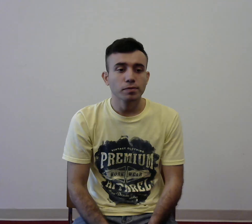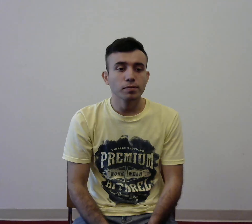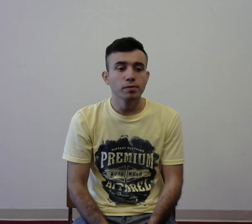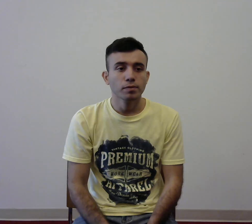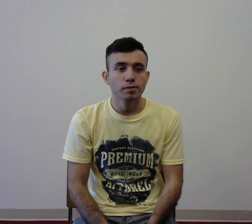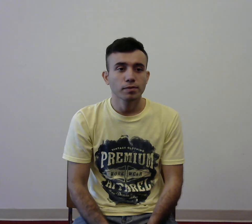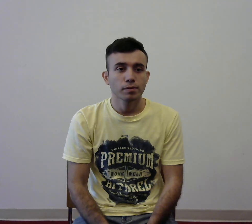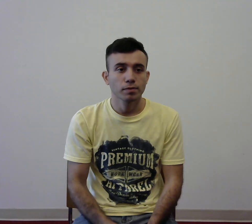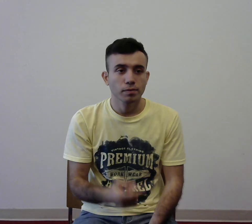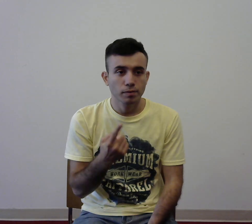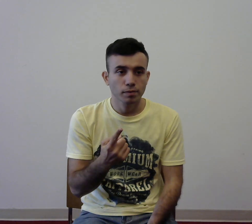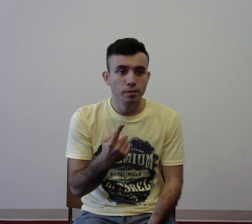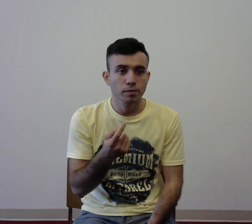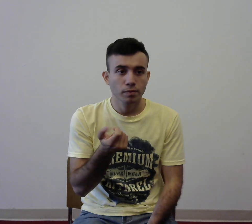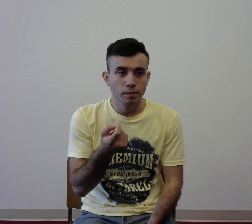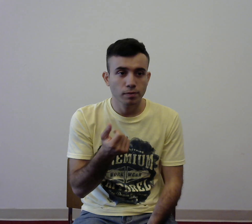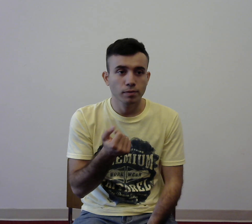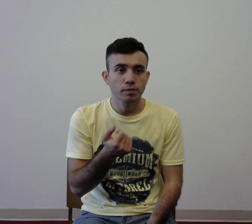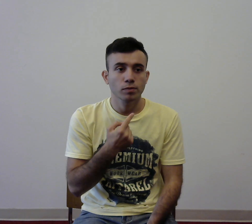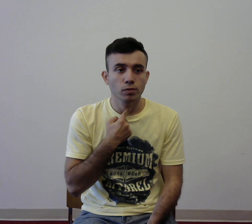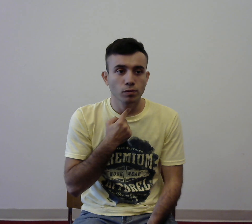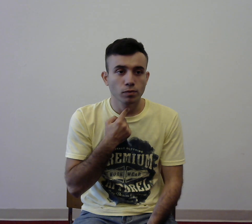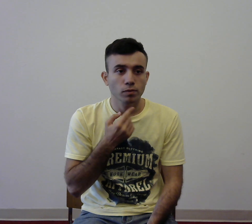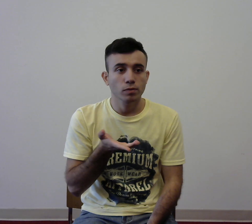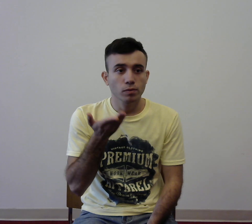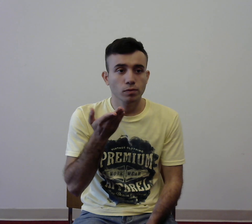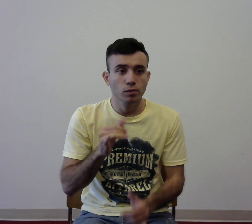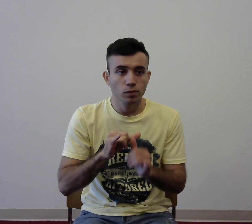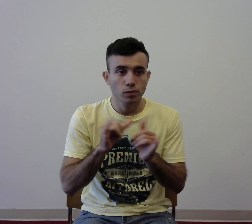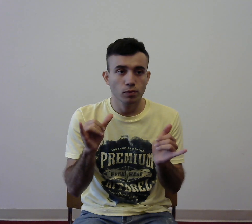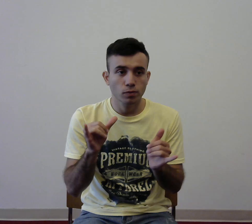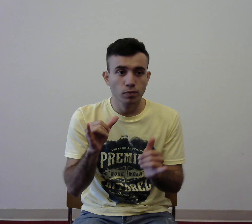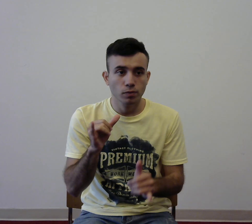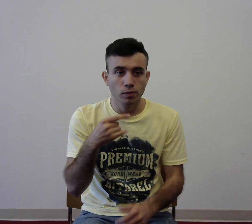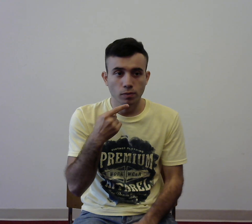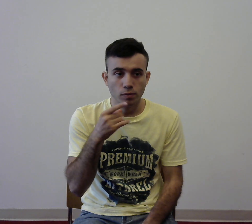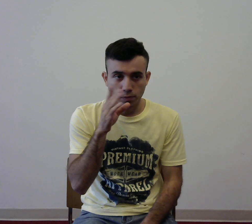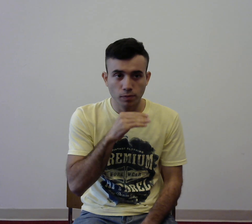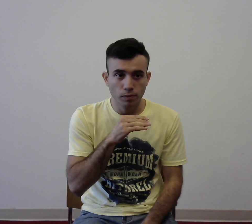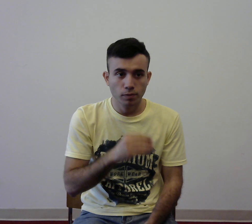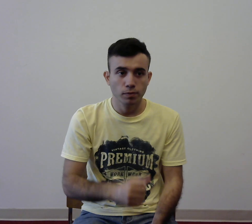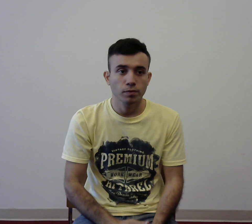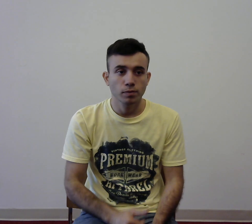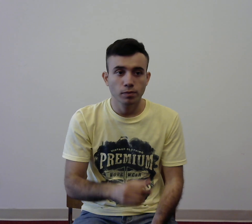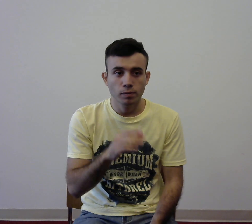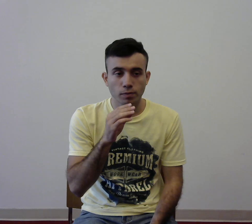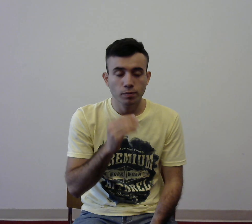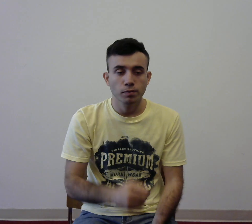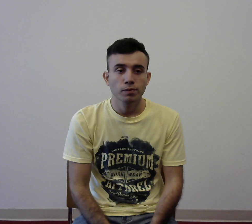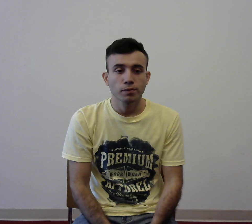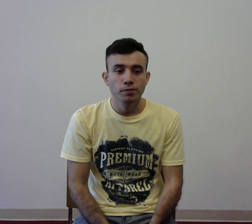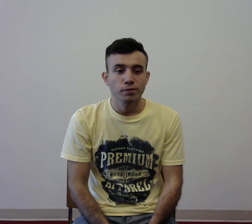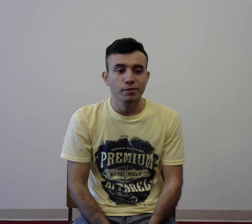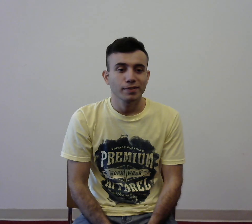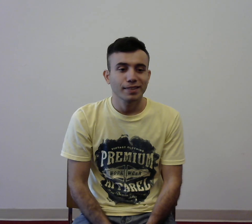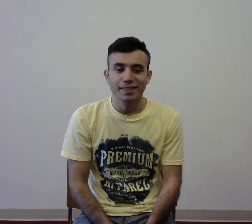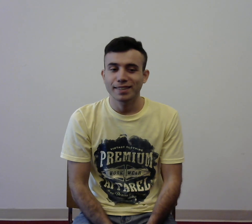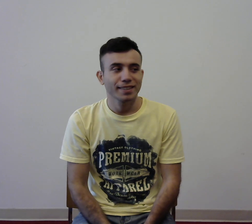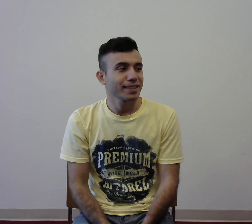Bir az ucadan deyə bilərsinizmi?